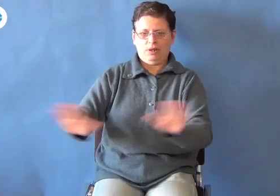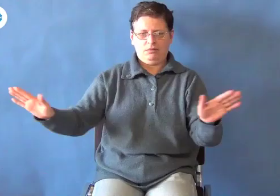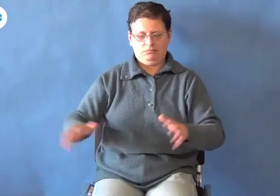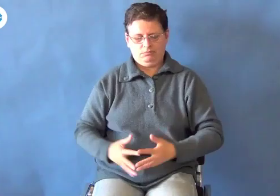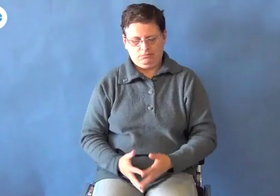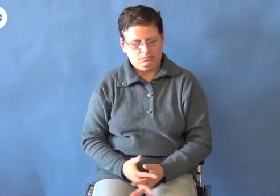Koniec.